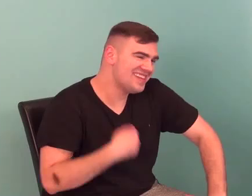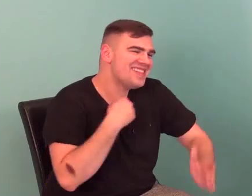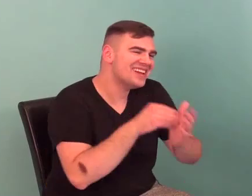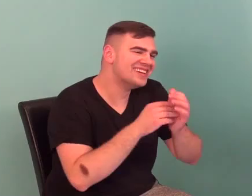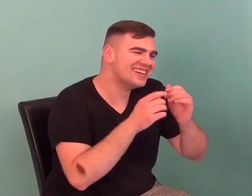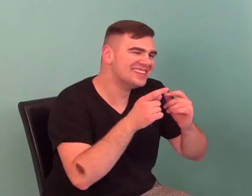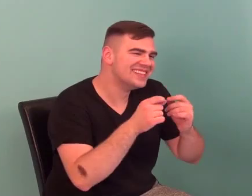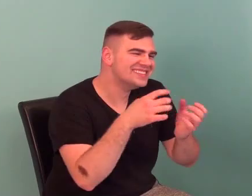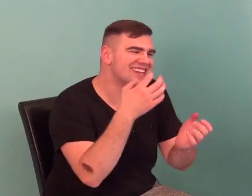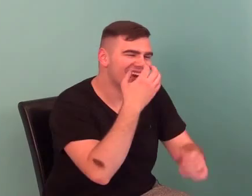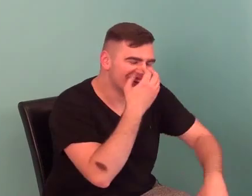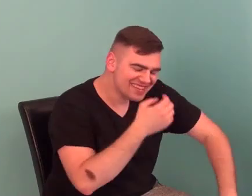Dodałem cyrk.